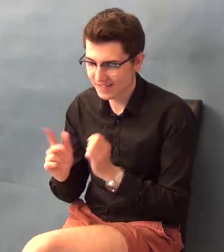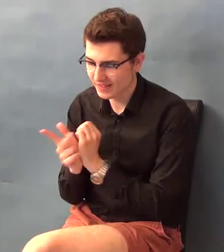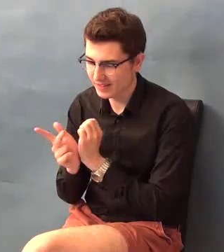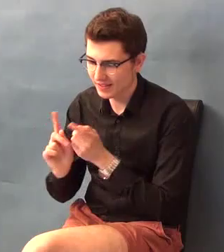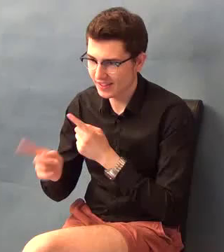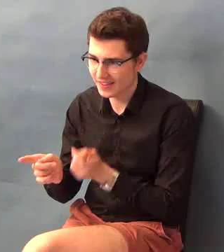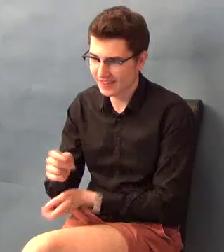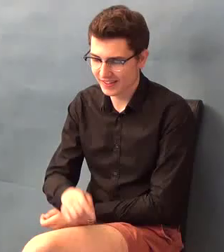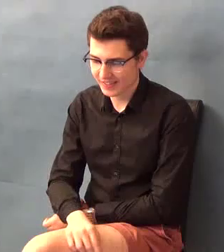Po osiemnastej.